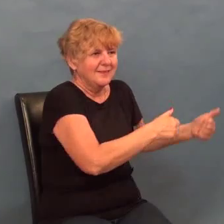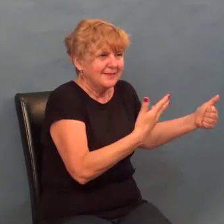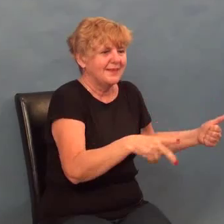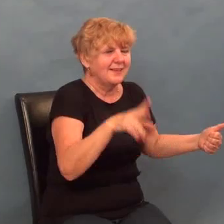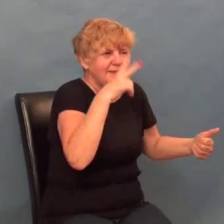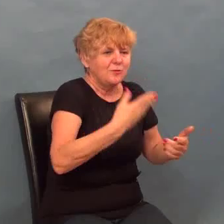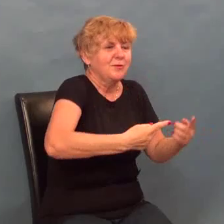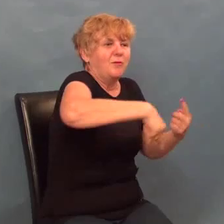Tata już się odwrócił.